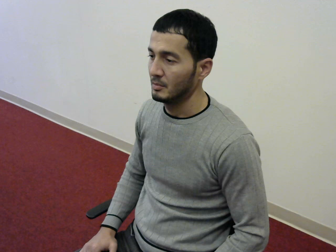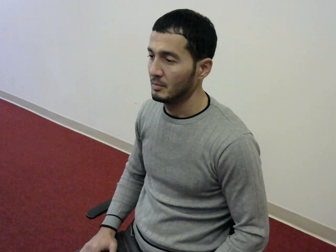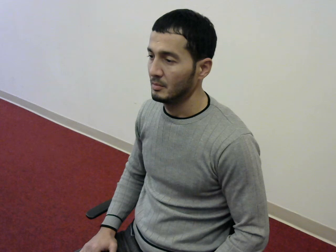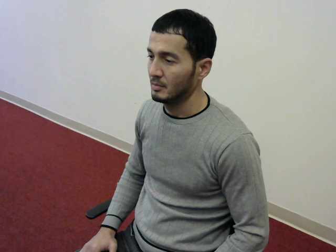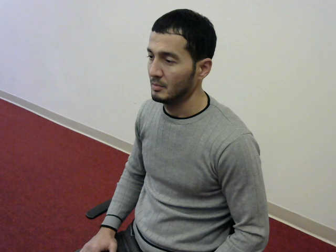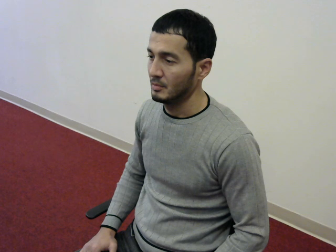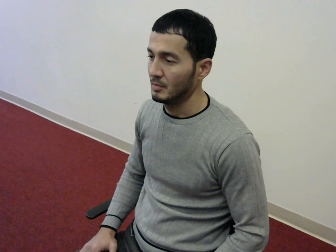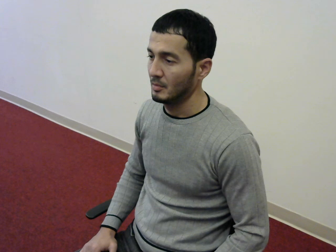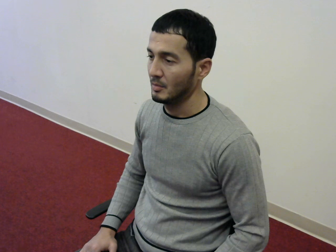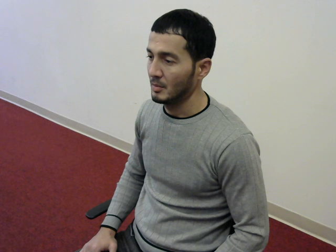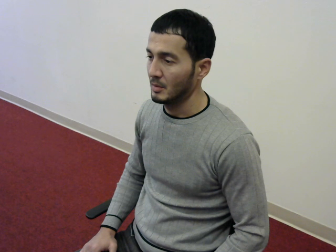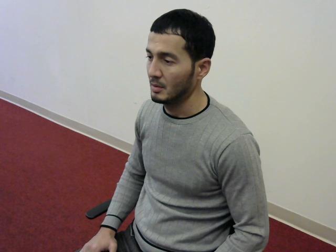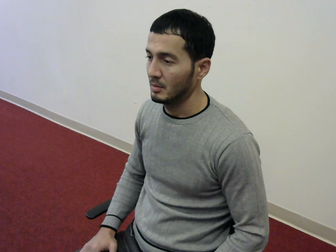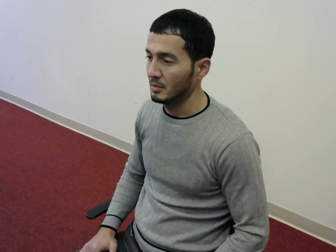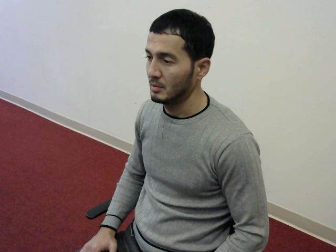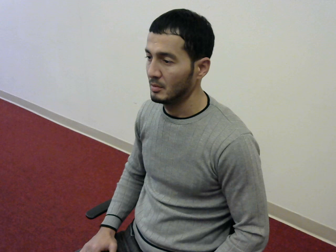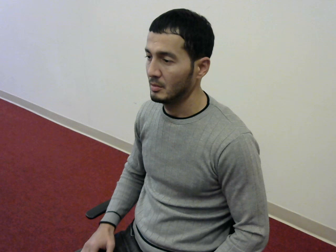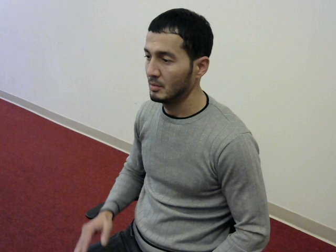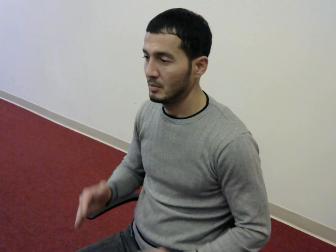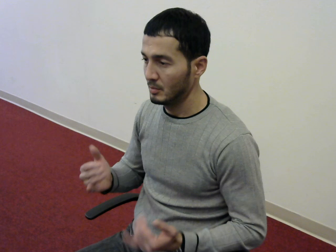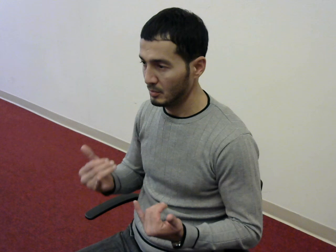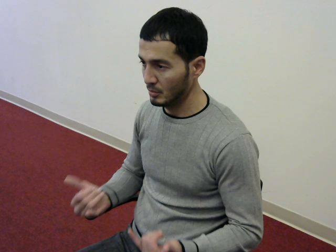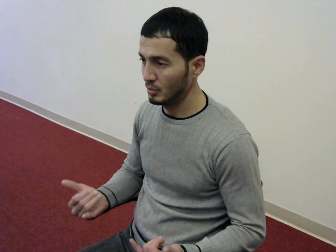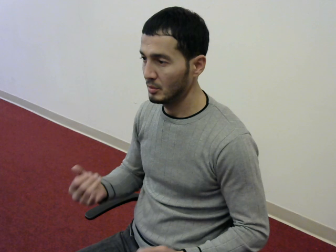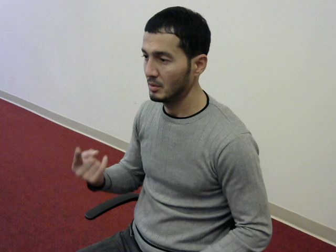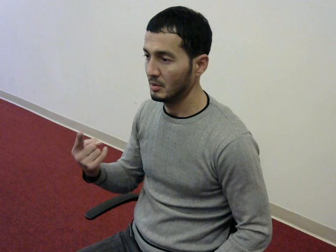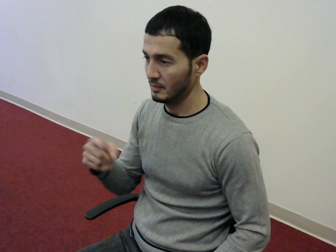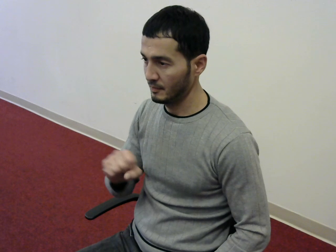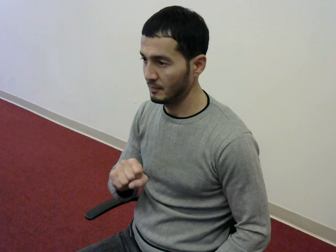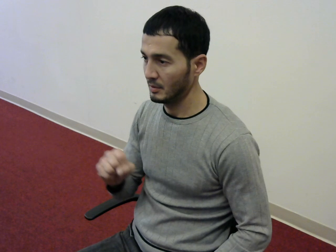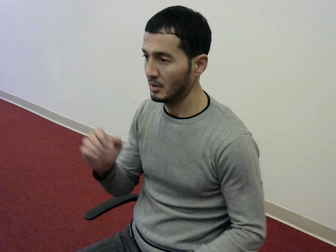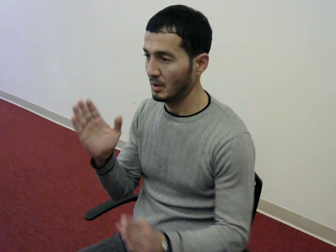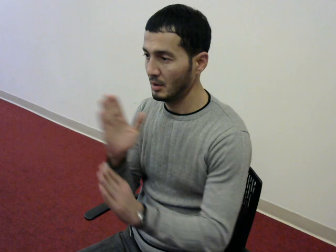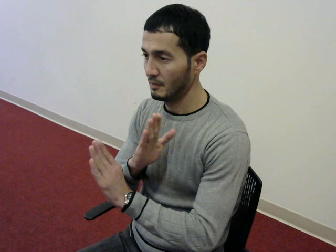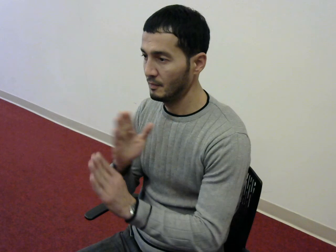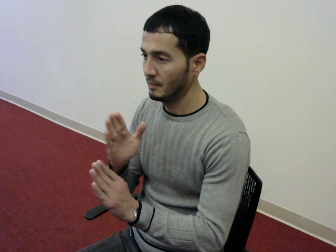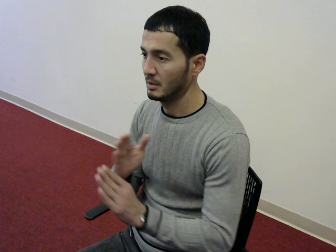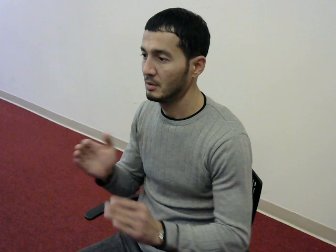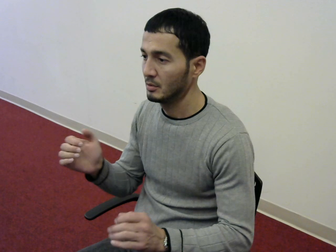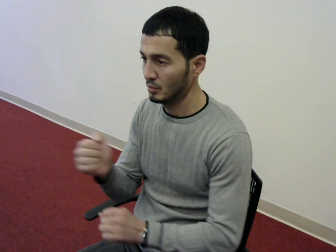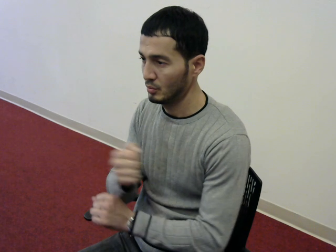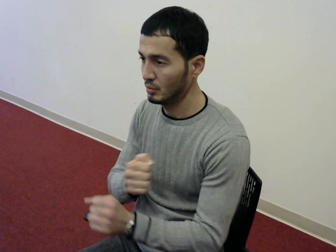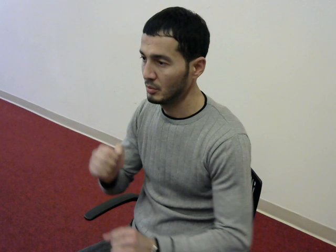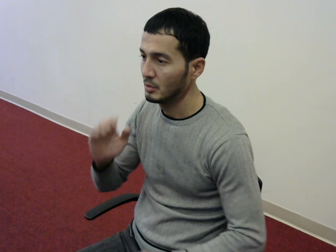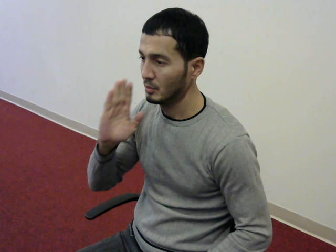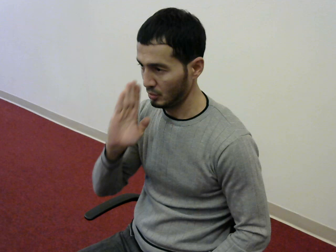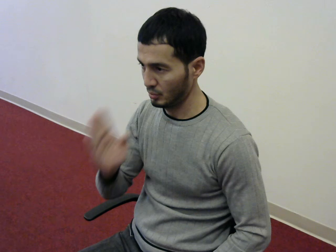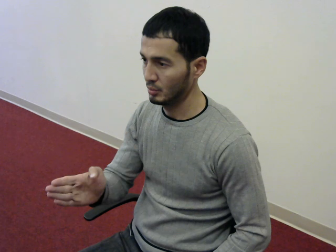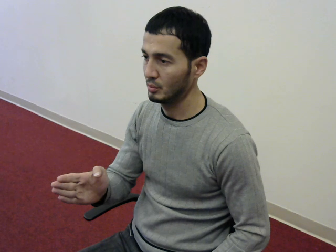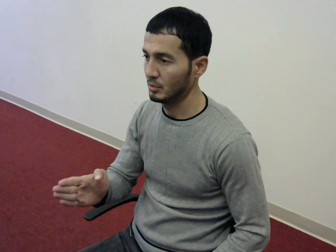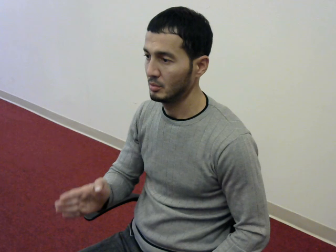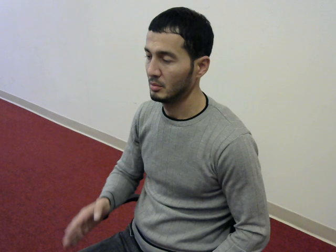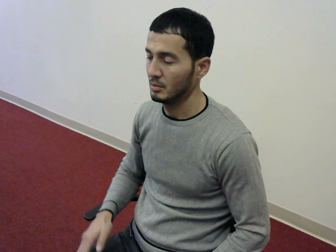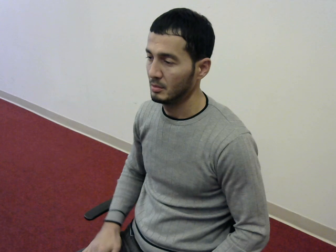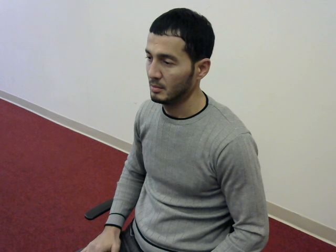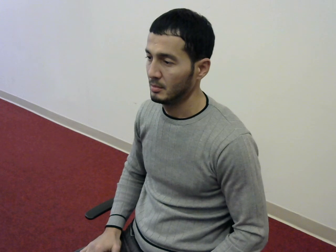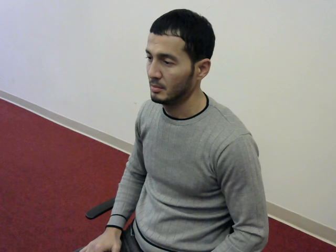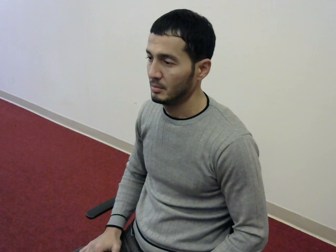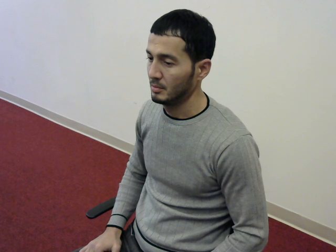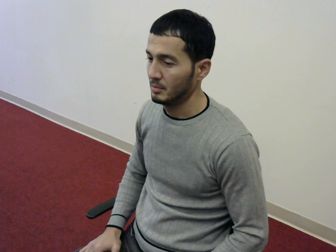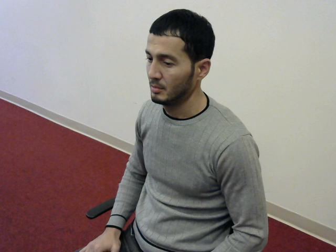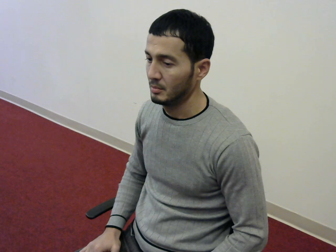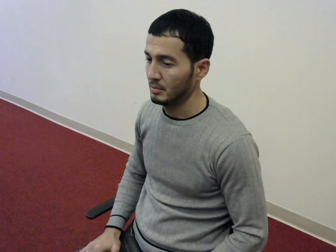Bu həftə hava küləkli olacaq